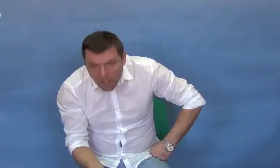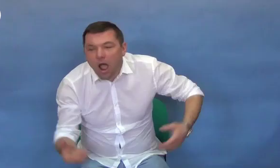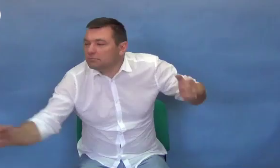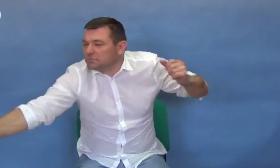Wyrzucają we wszystkich kierunkach.